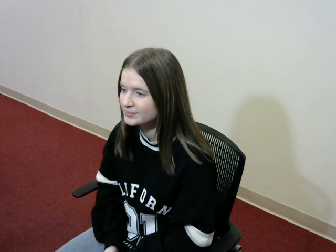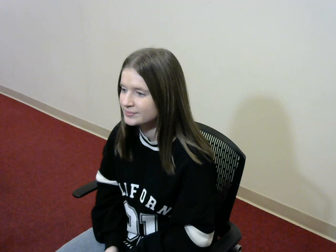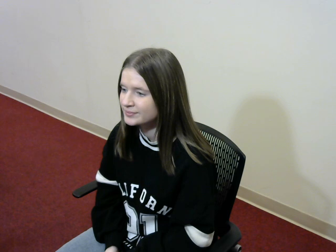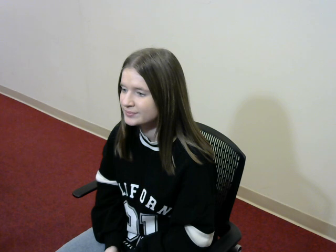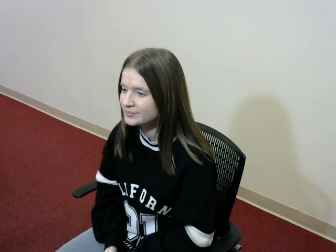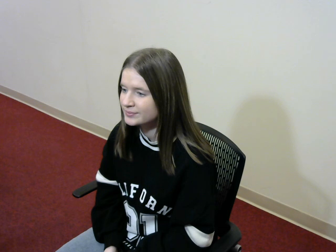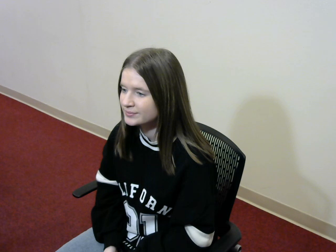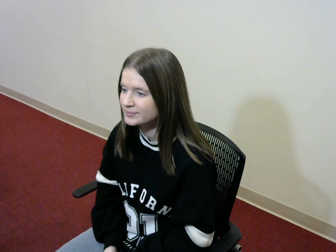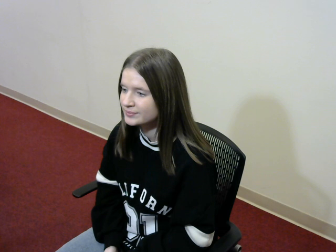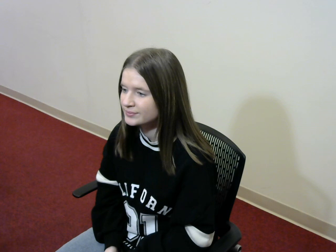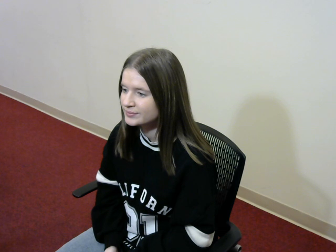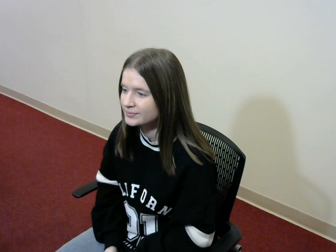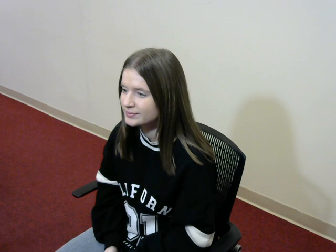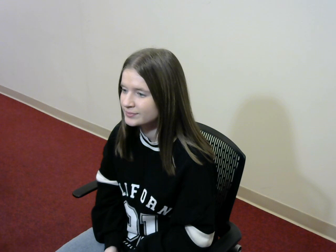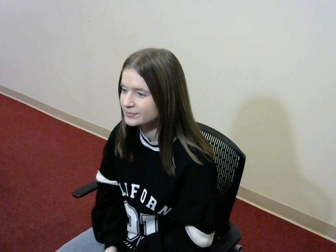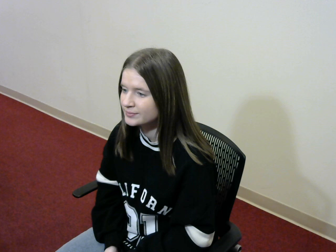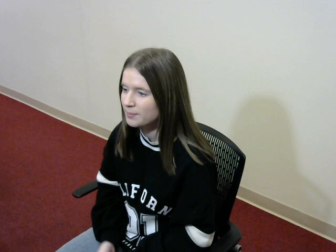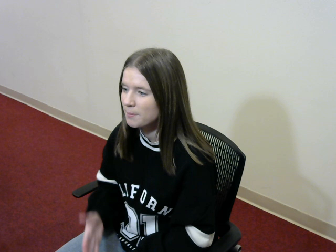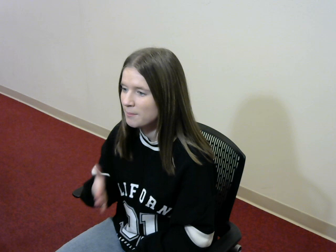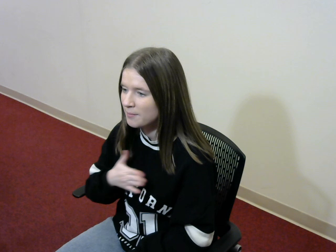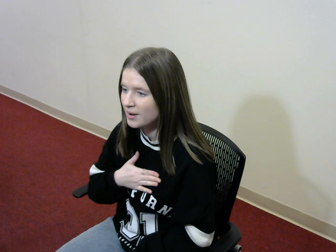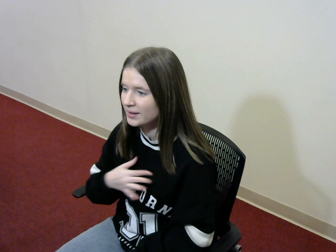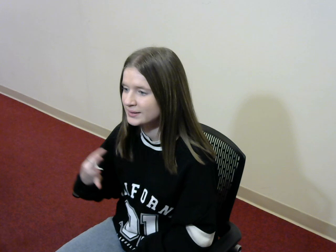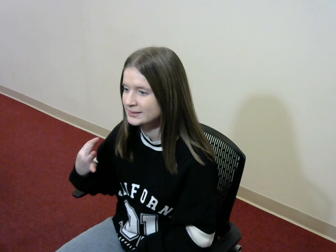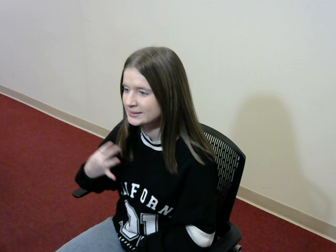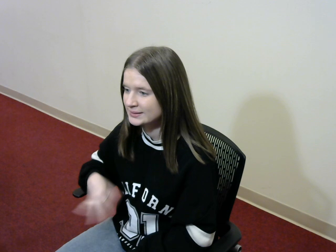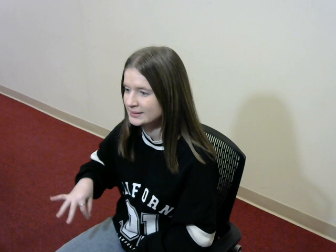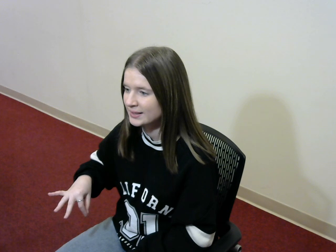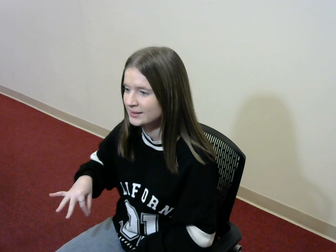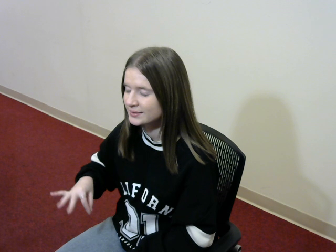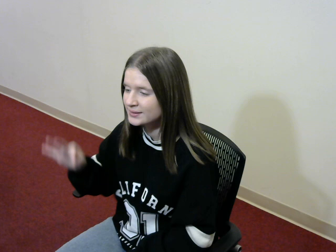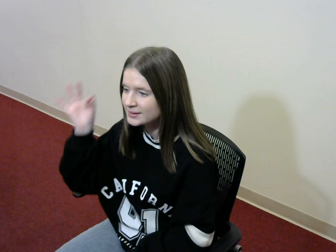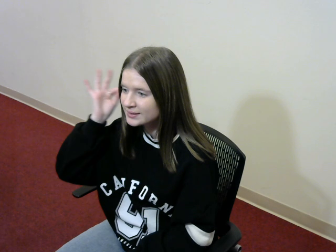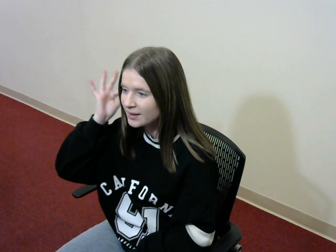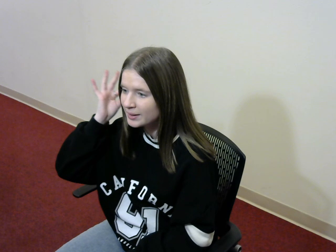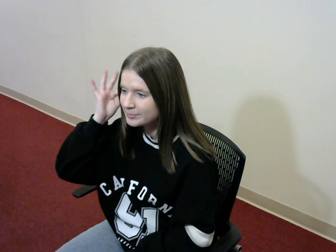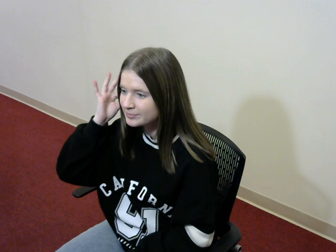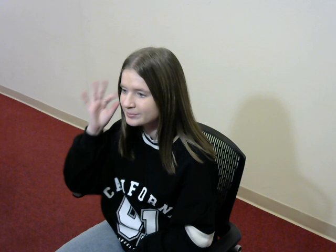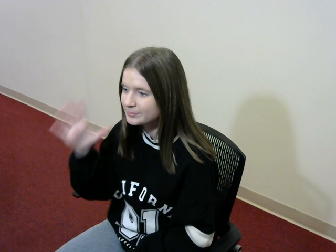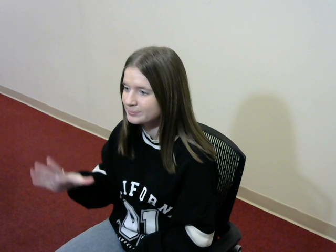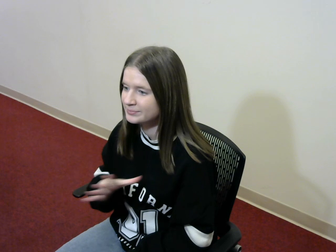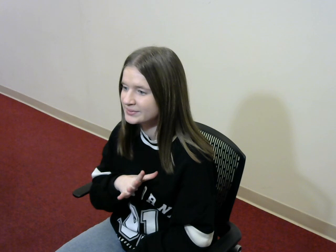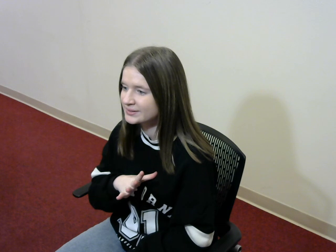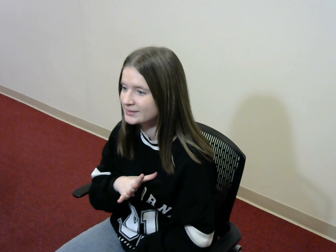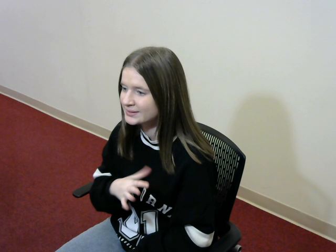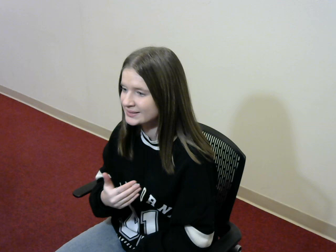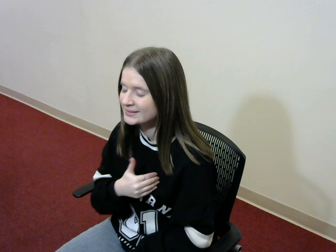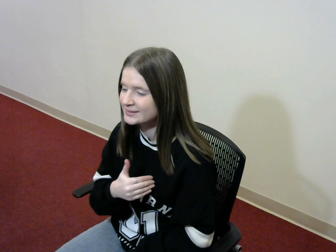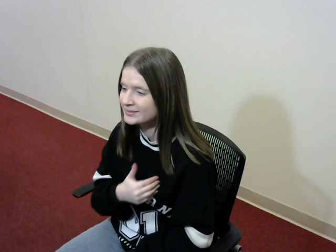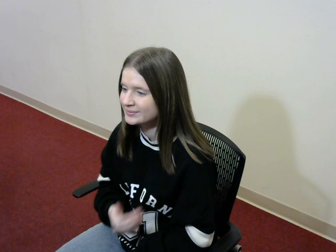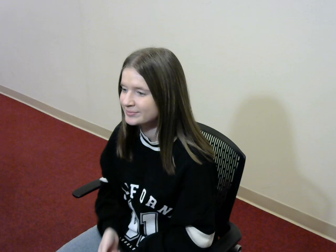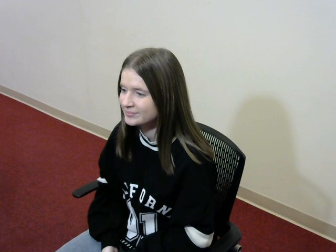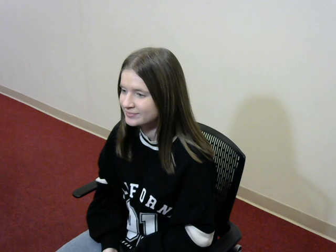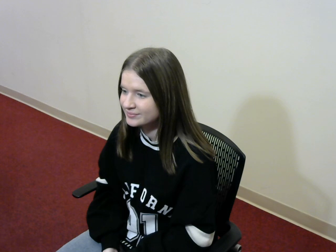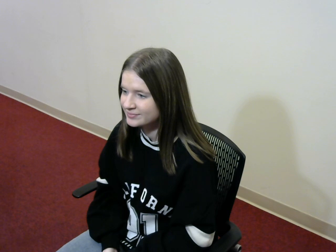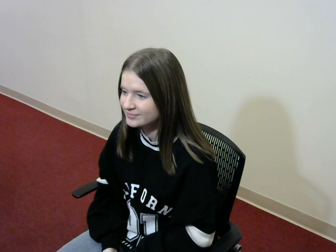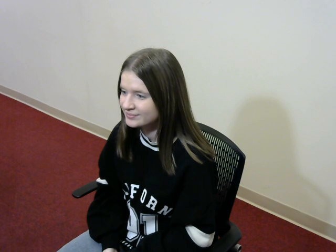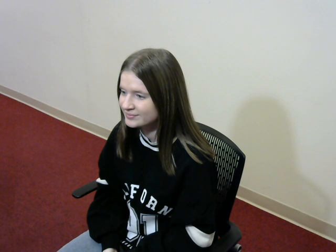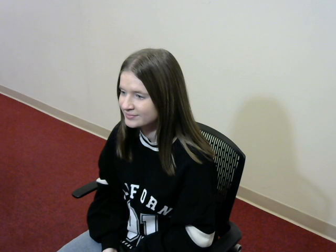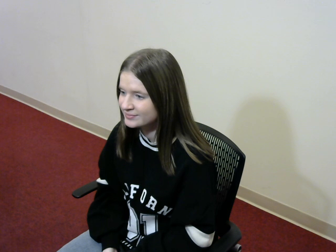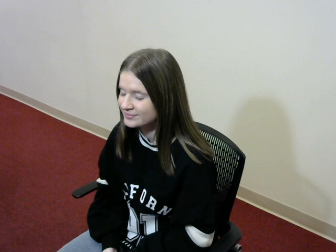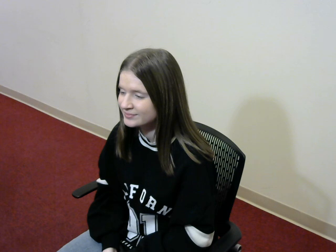Mənim oğlum həkim olmaq istəyir